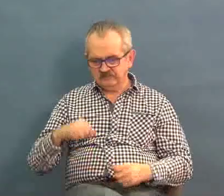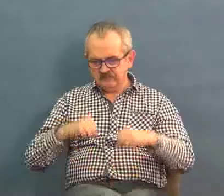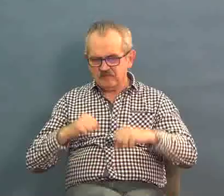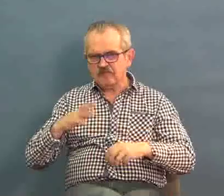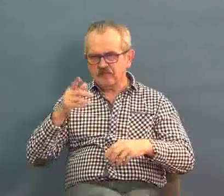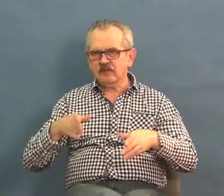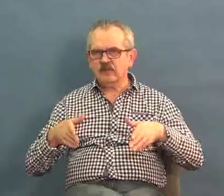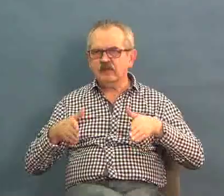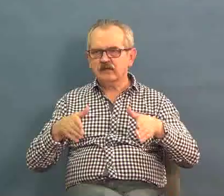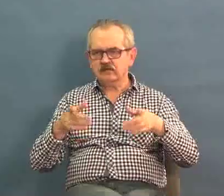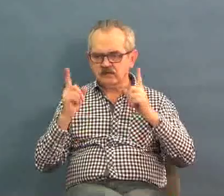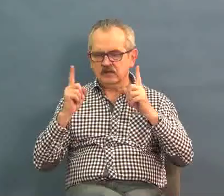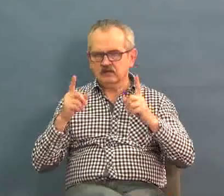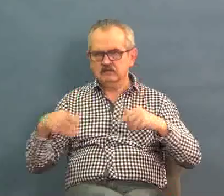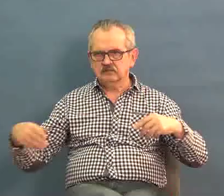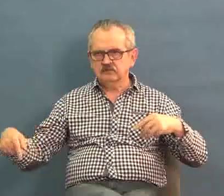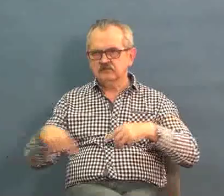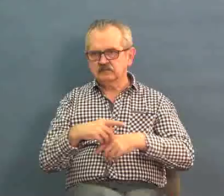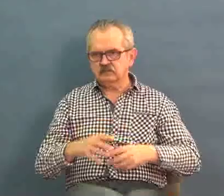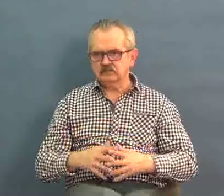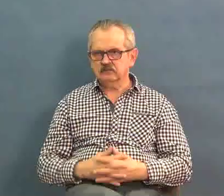Wiesz, drezyna ma zakaz jazdy na torze.